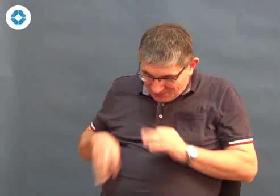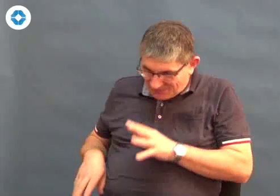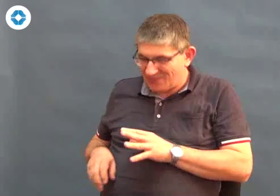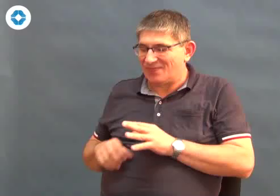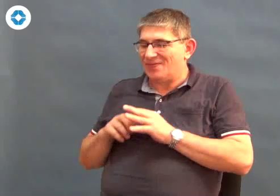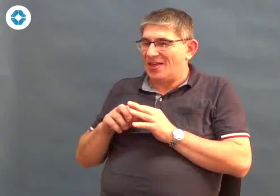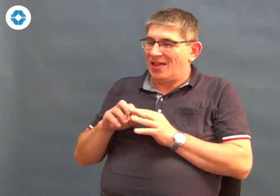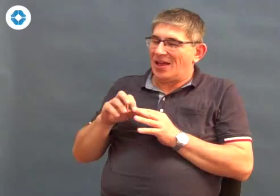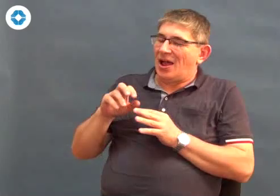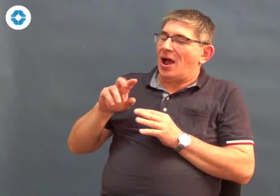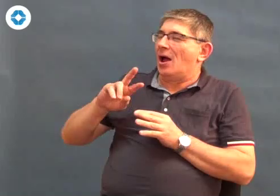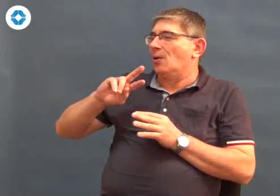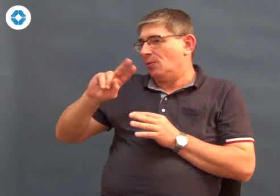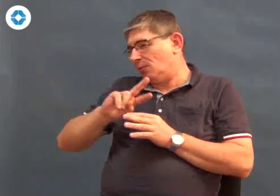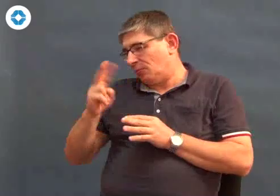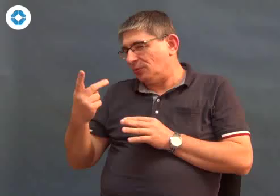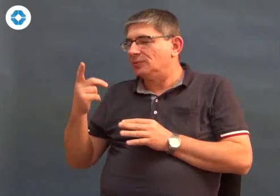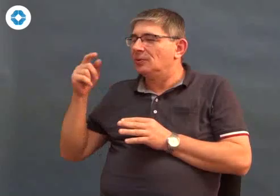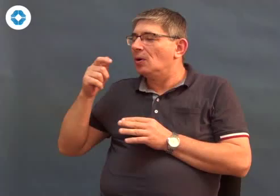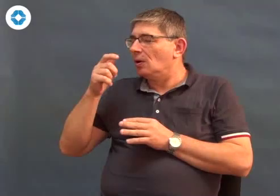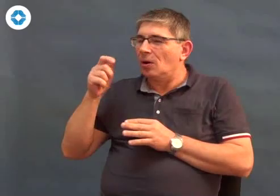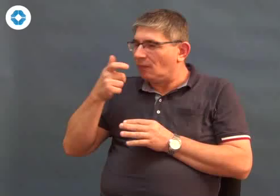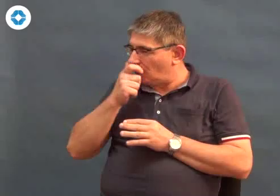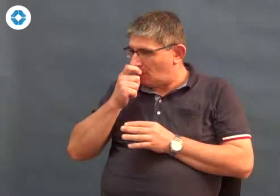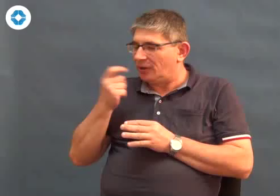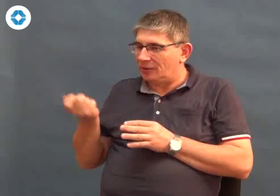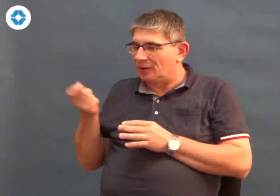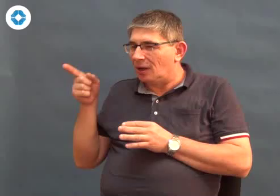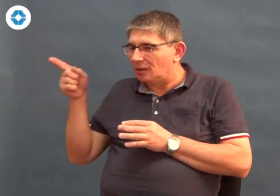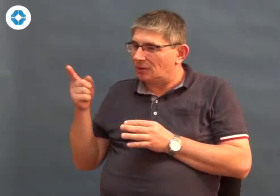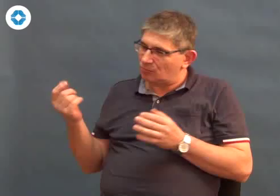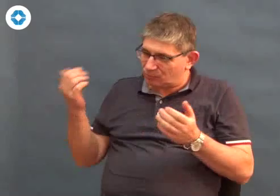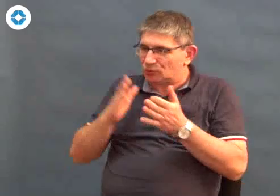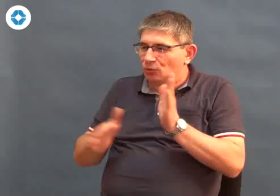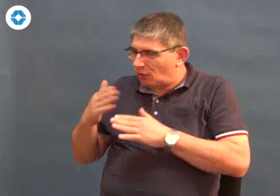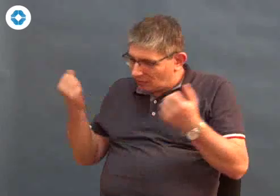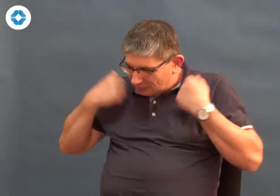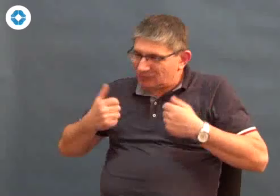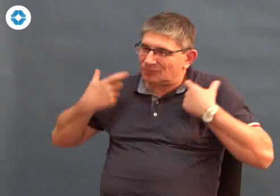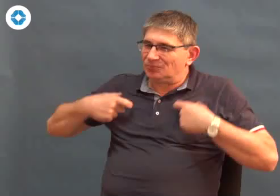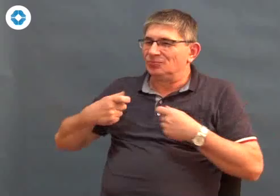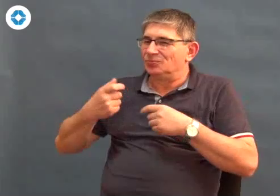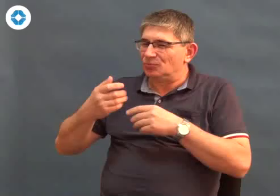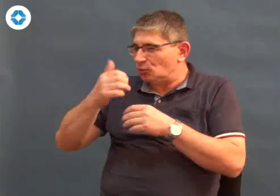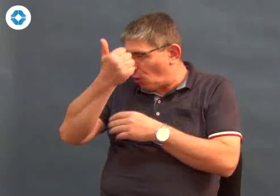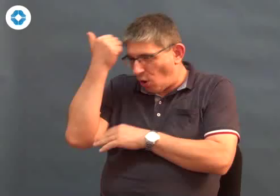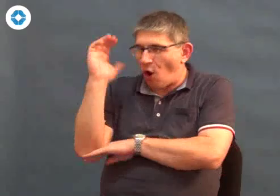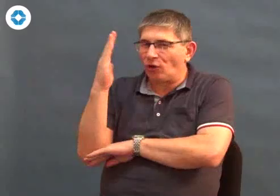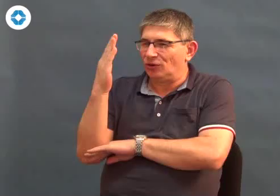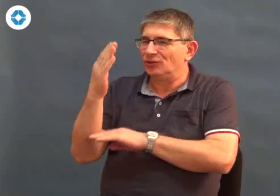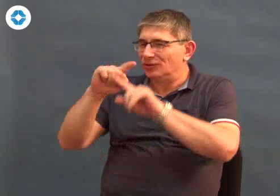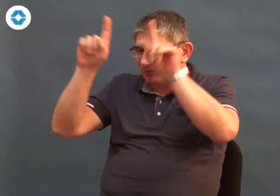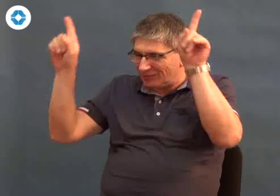W drugim miejscu Charlie Chaplin przygotowuje się, zakłada na plecy nosidło na prostokątne szyby okienne.